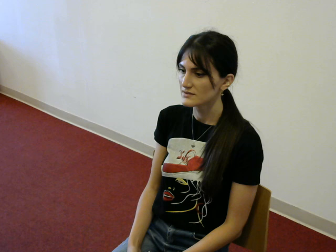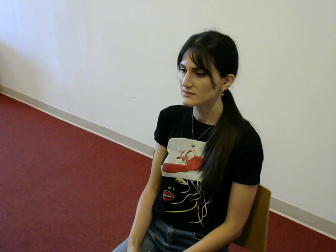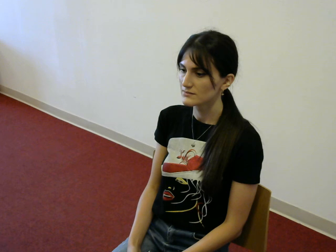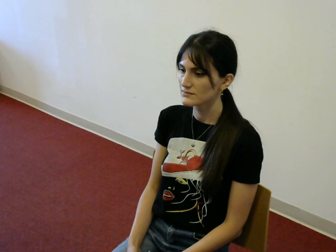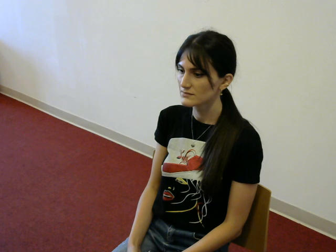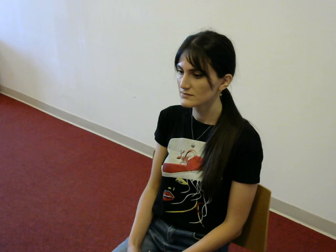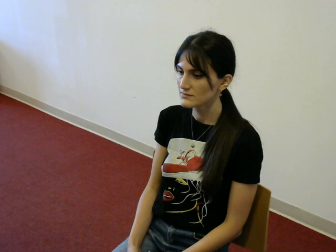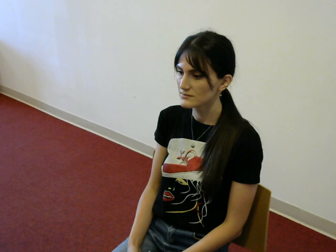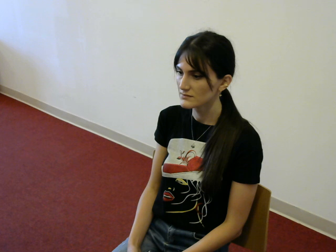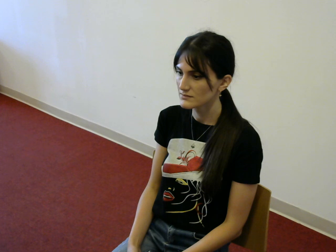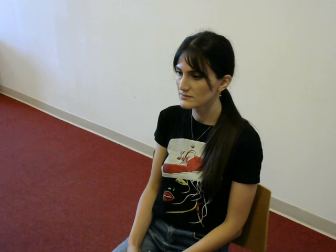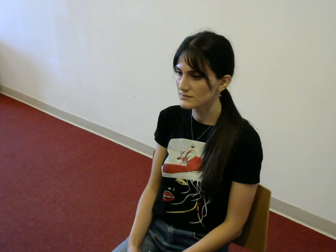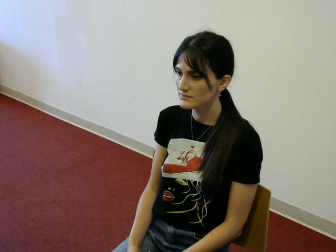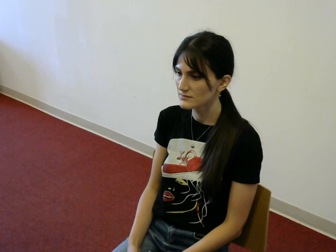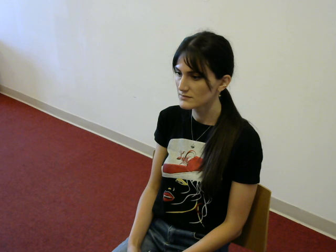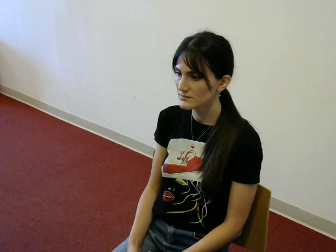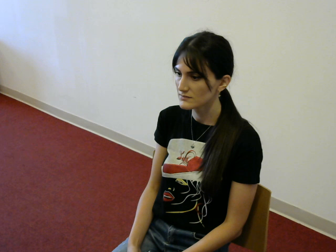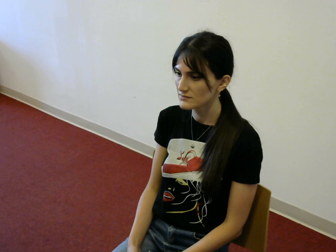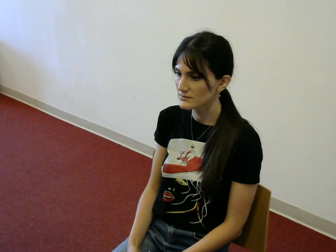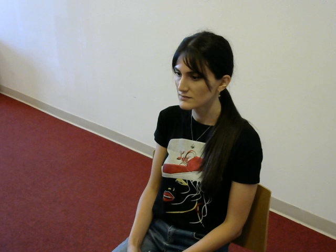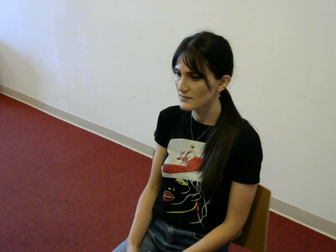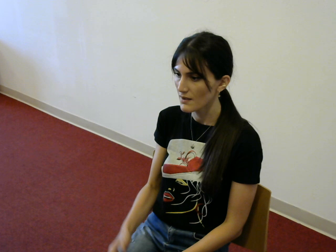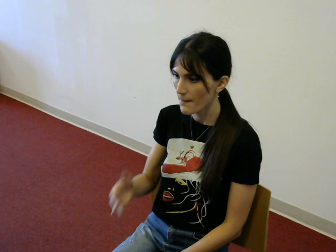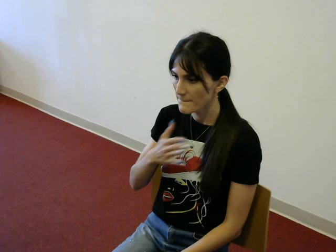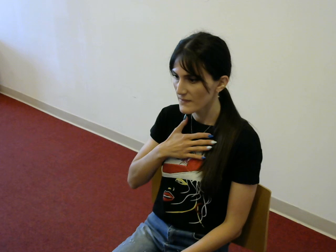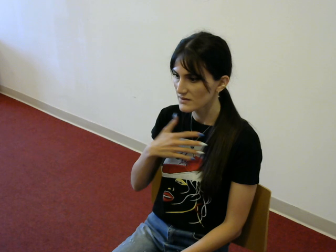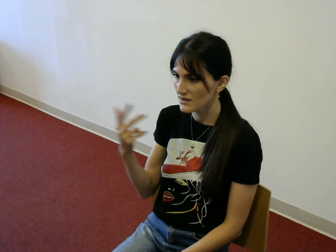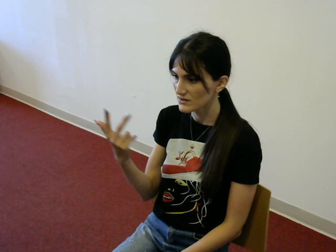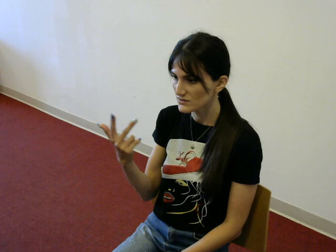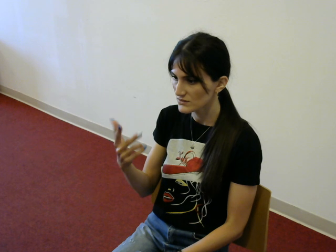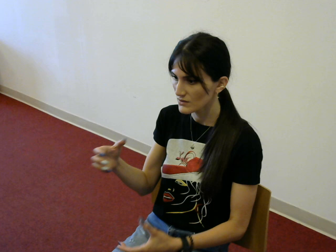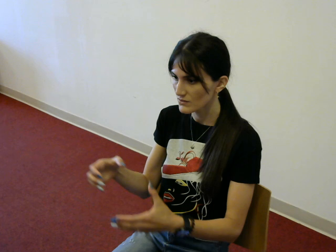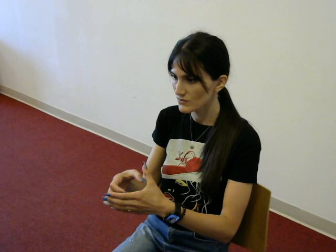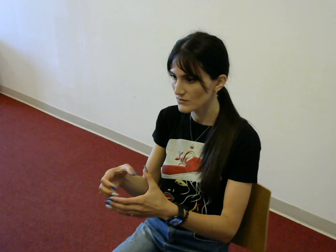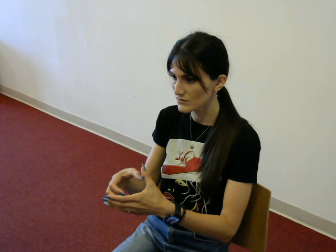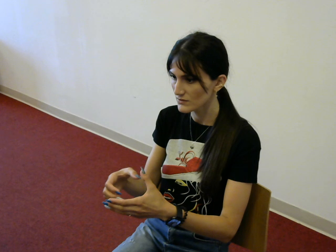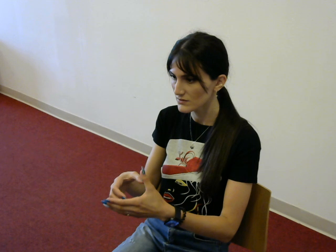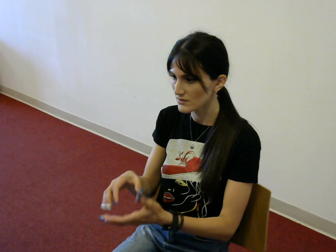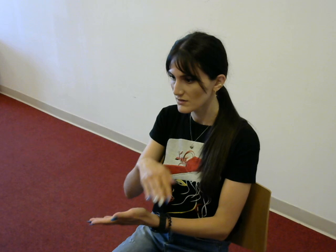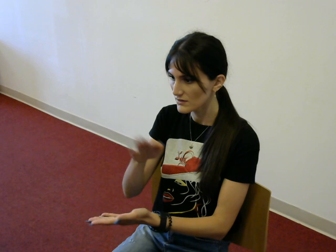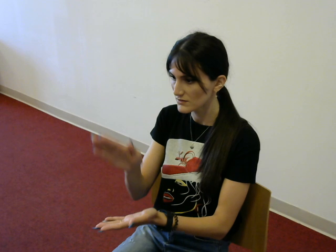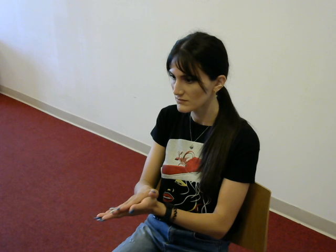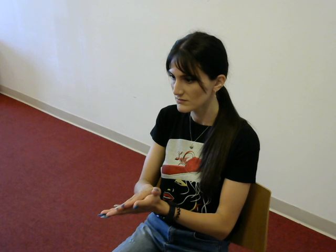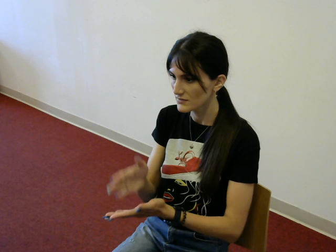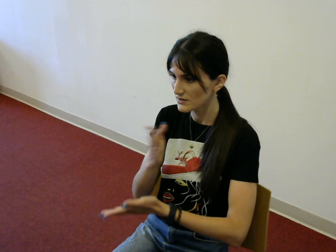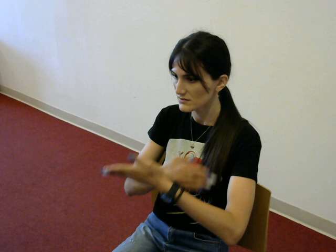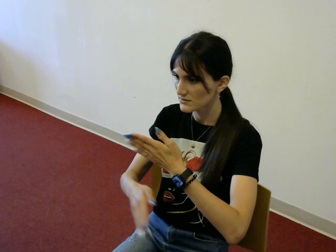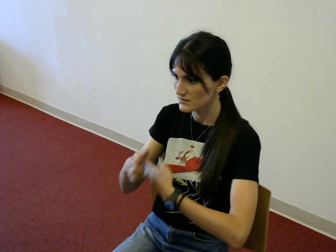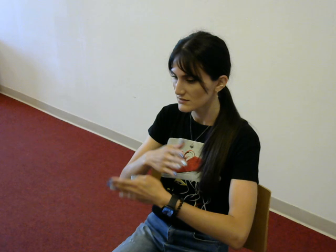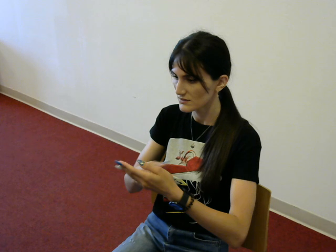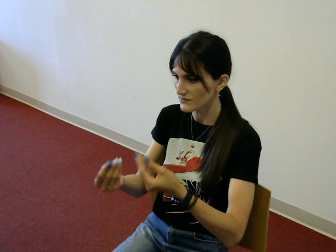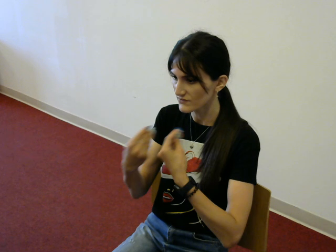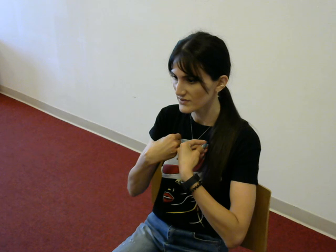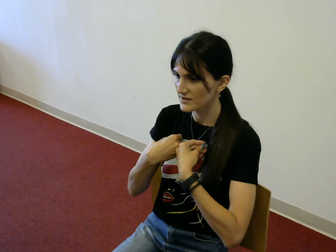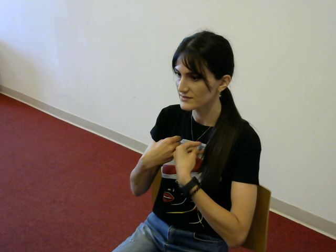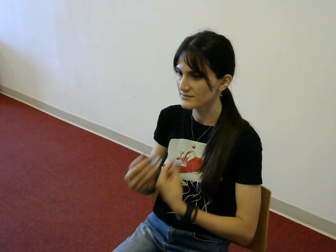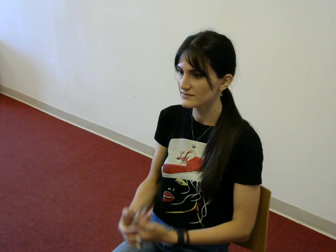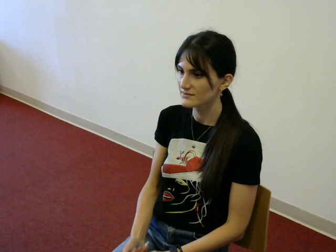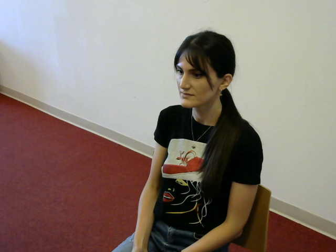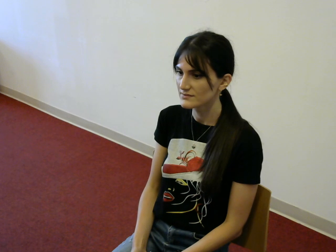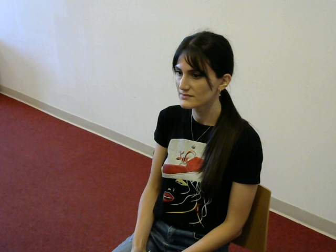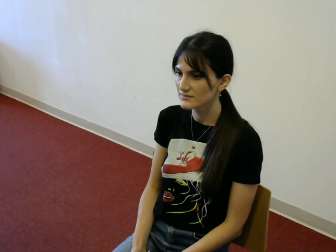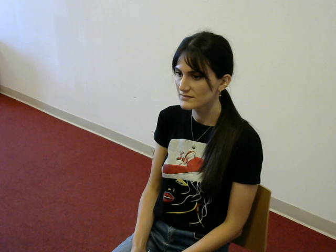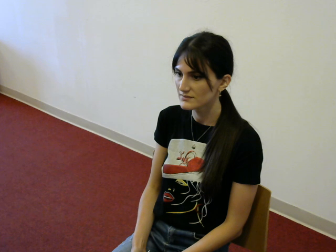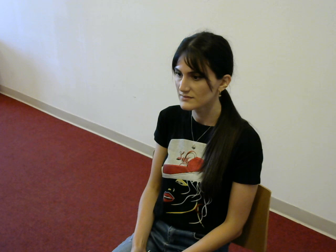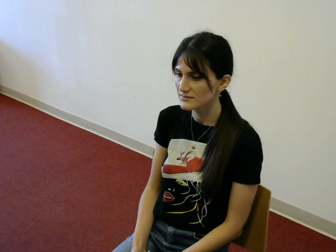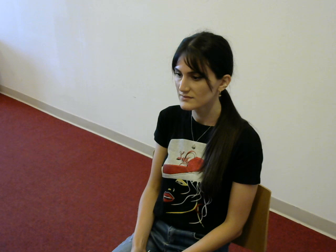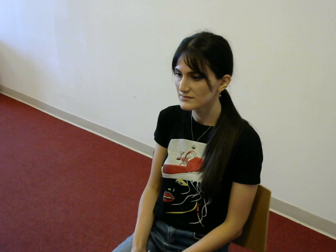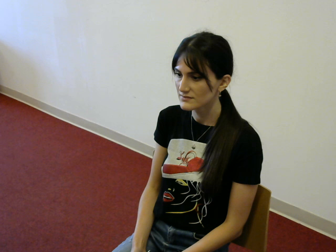Mənə III dərəcə müddətsiz əlillik verilib